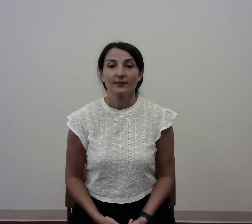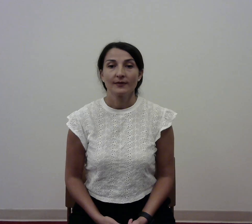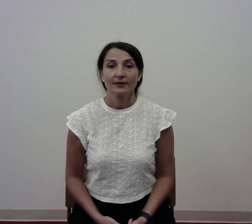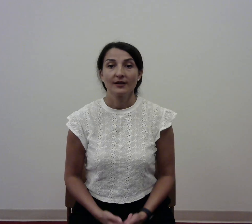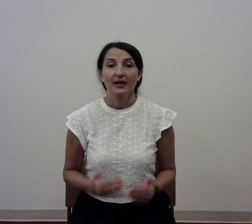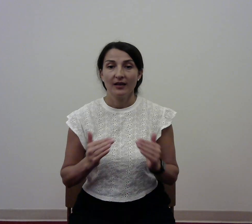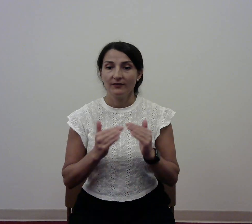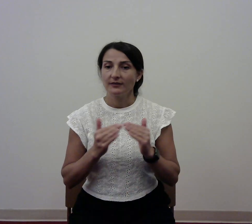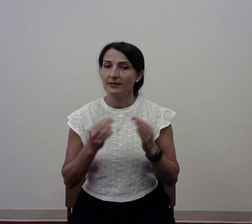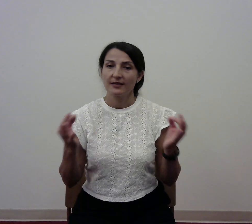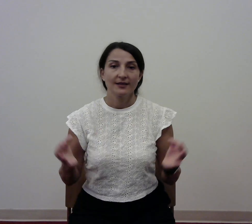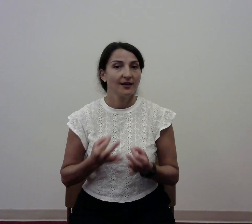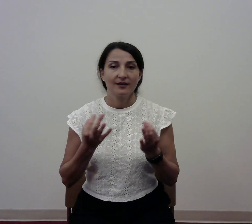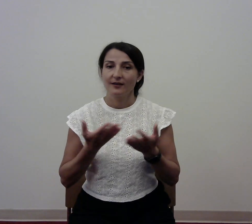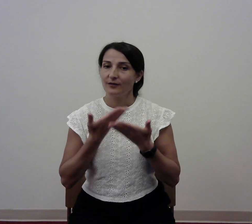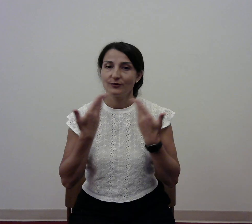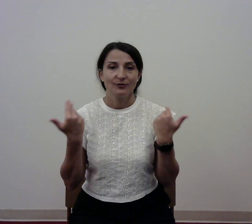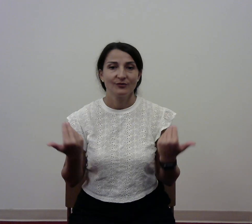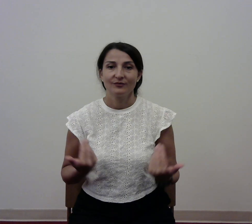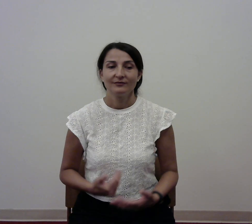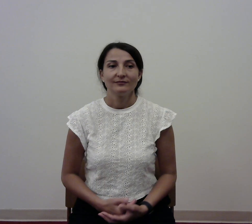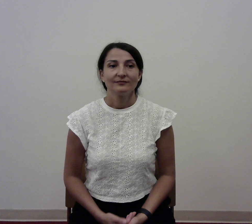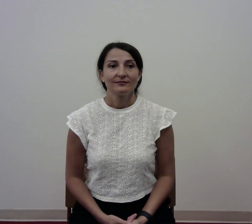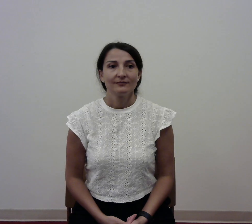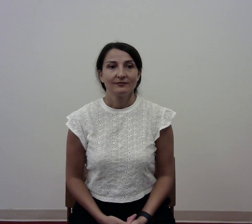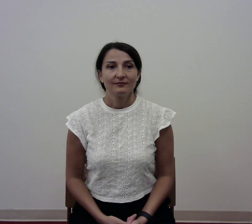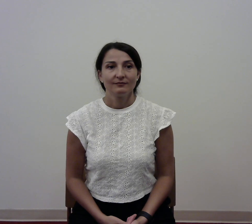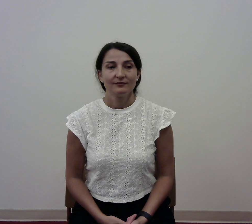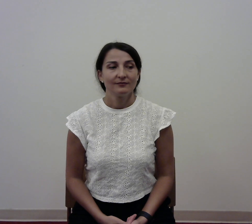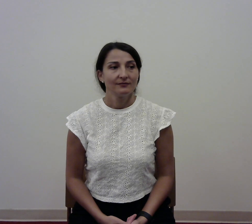Evdə heç kəs yoxdur